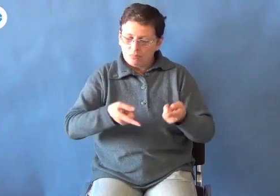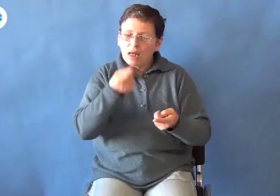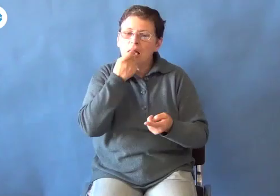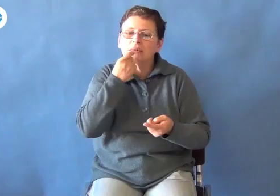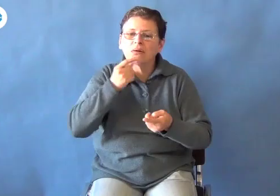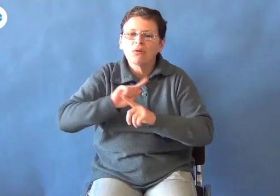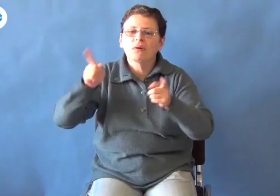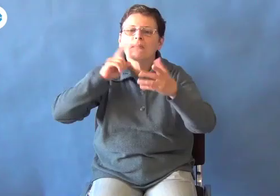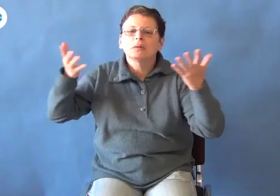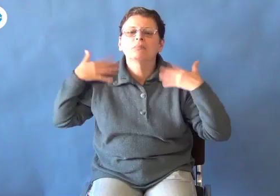Tutaj jeść nie wolno.